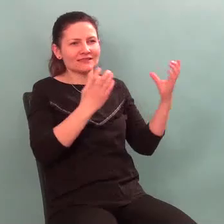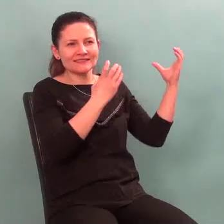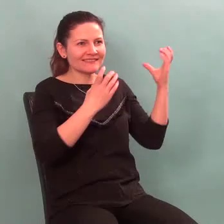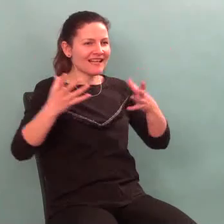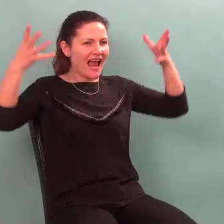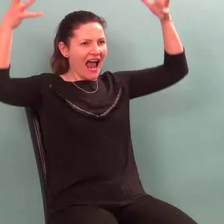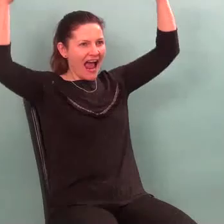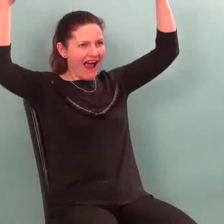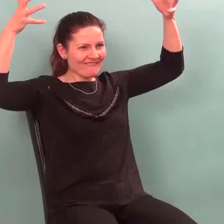I stawia go na głowie.